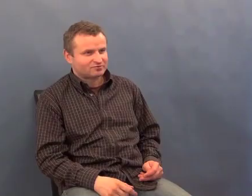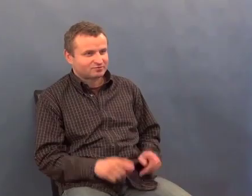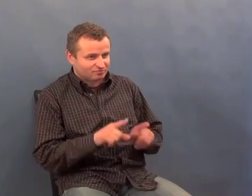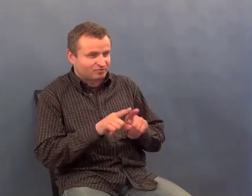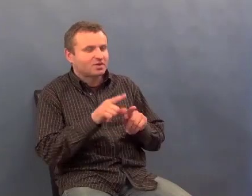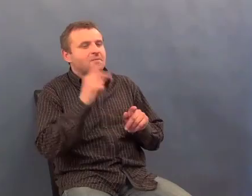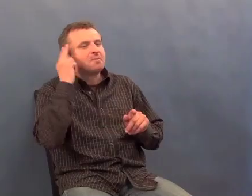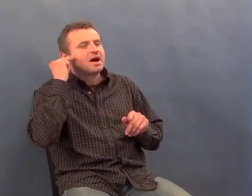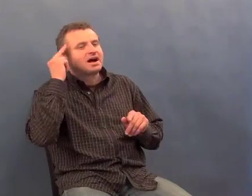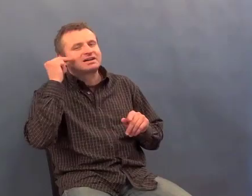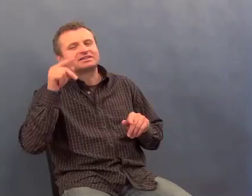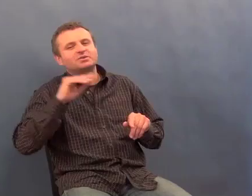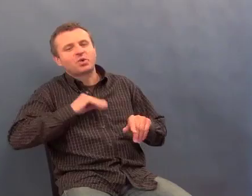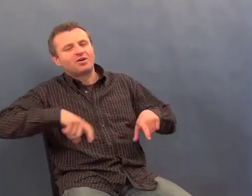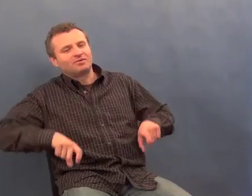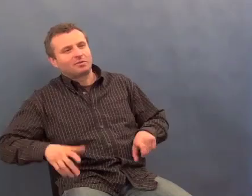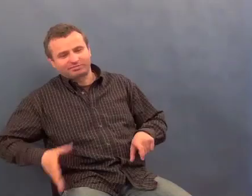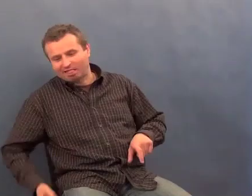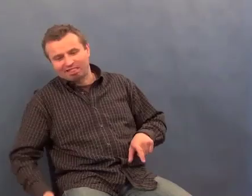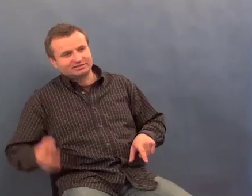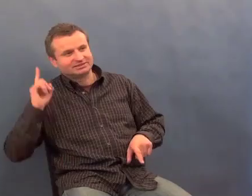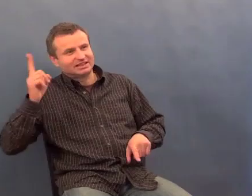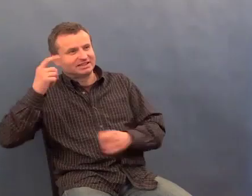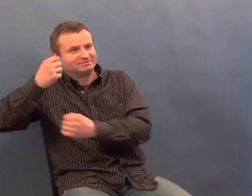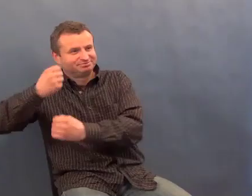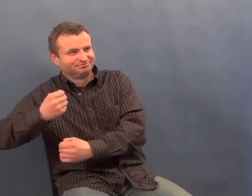Też w parku jest ławka i jest zakaz piłowania ławki, więc postawiono znak.